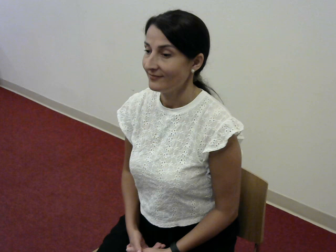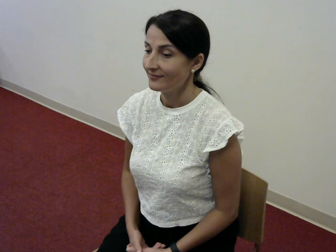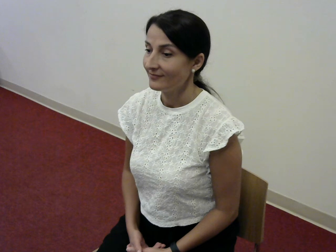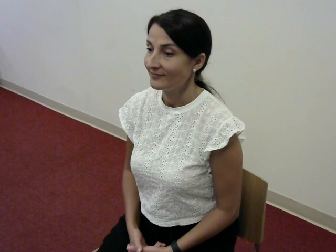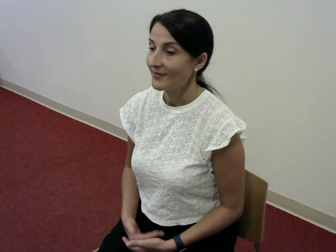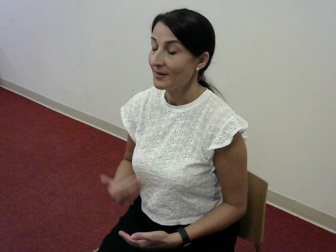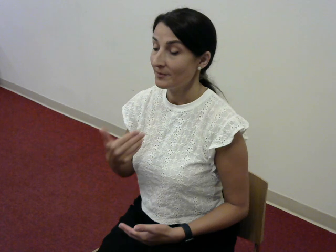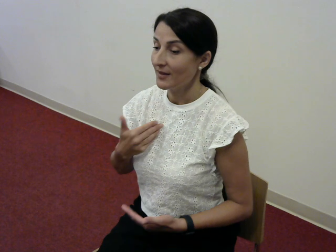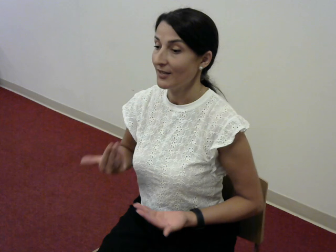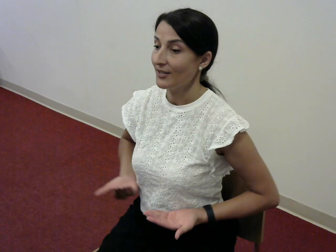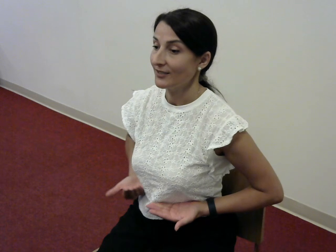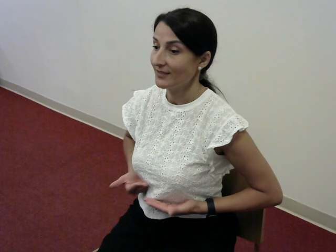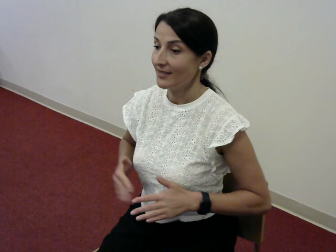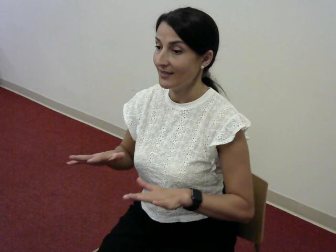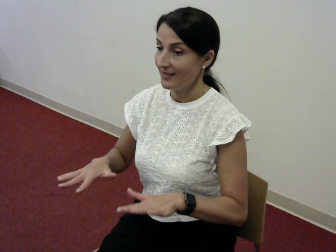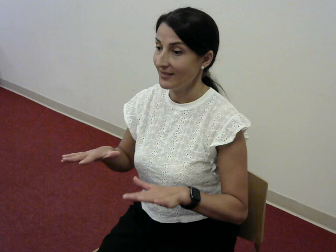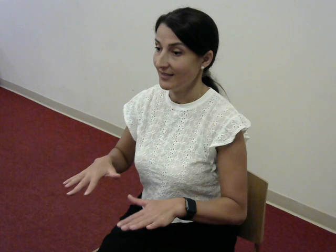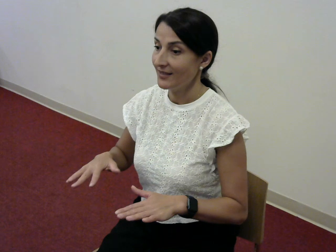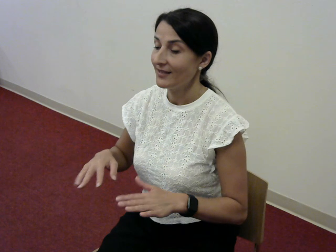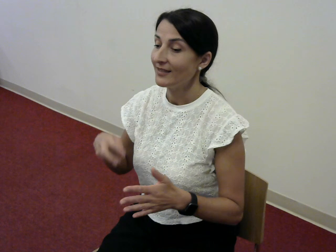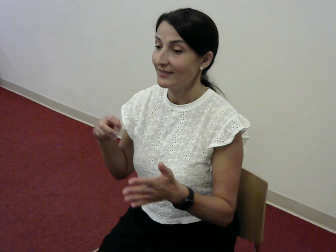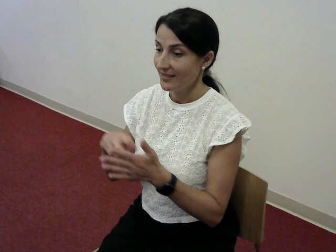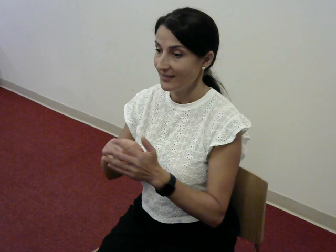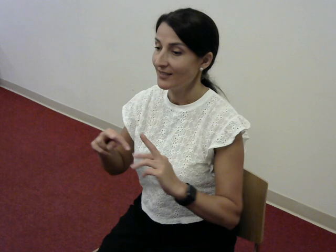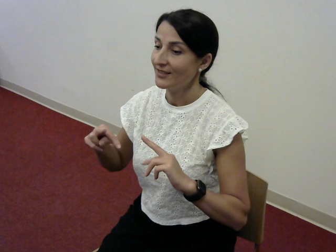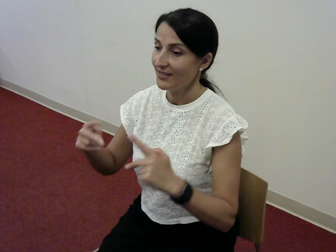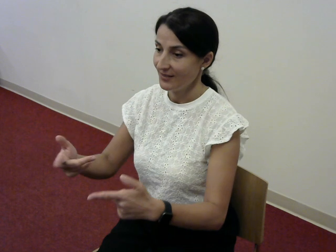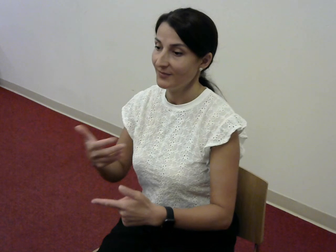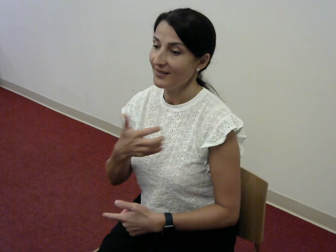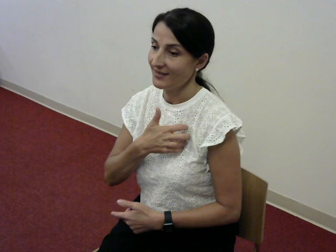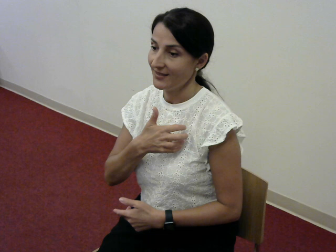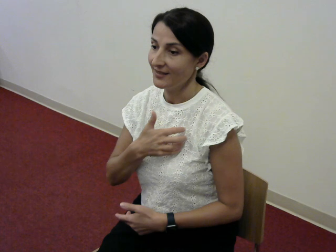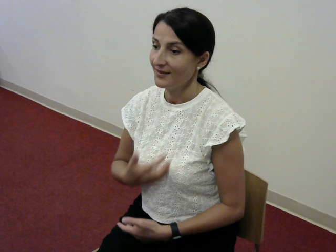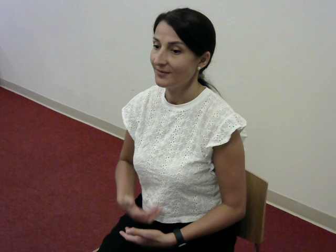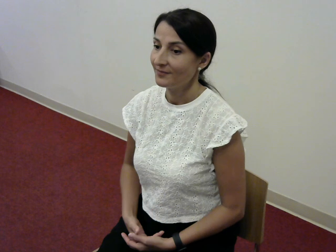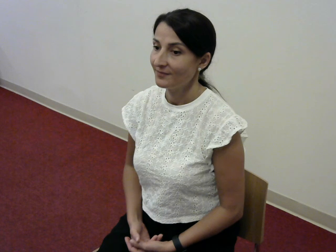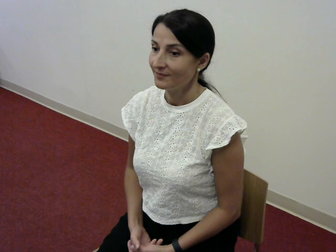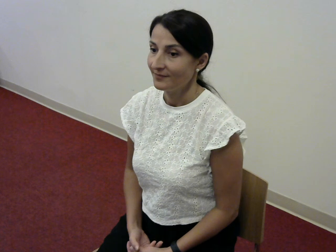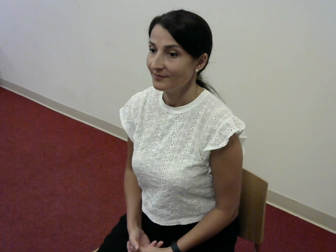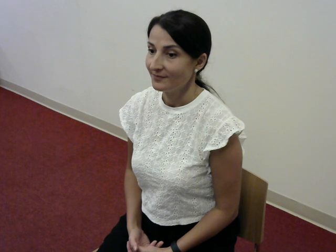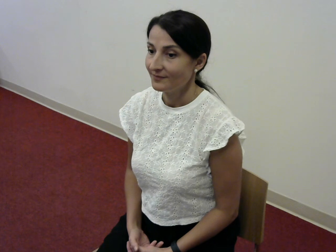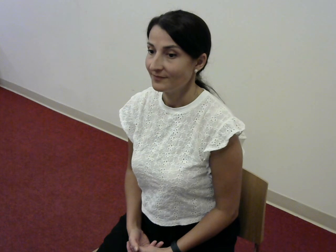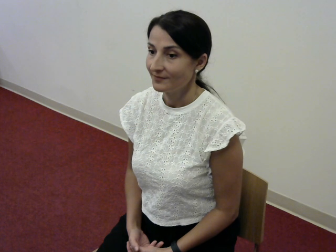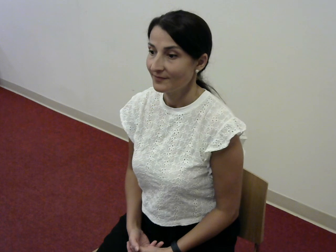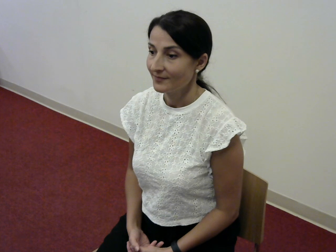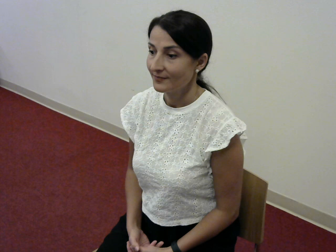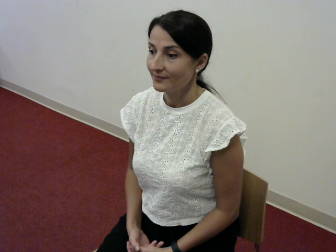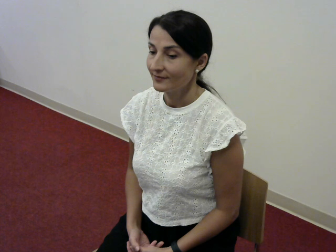Mən yaşayış yeri qeydiyyatımı dəyişmək istəyirəm